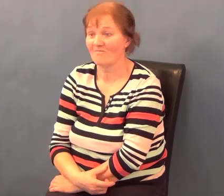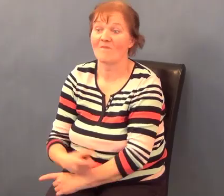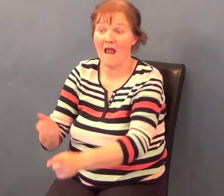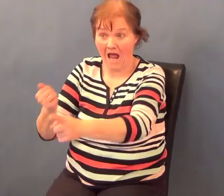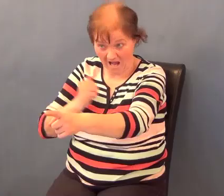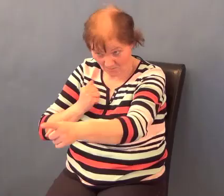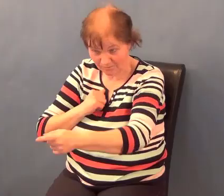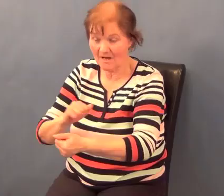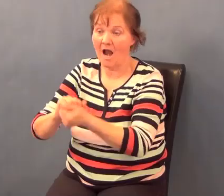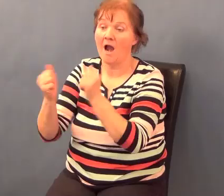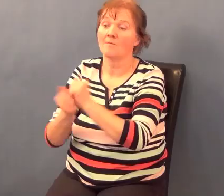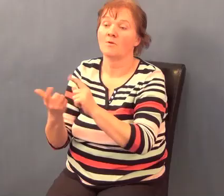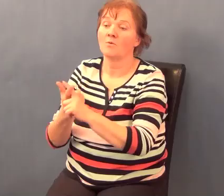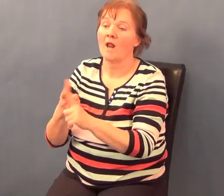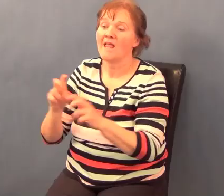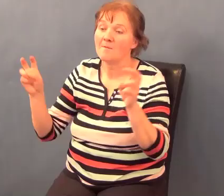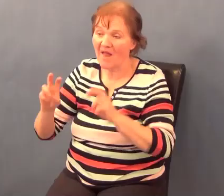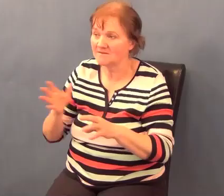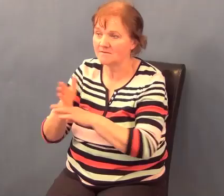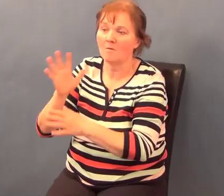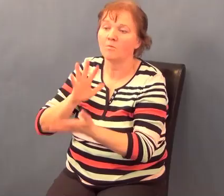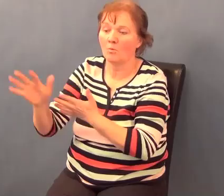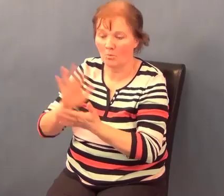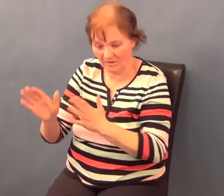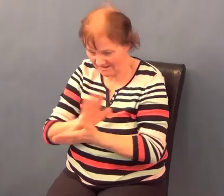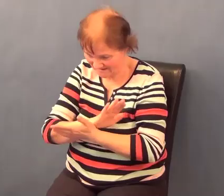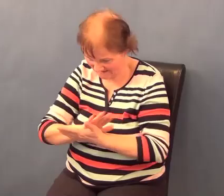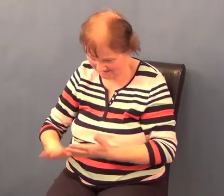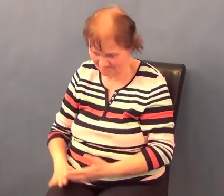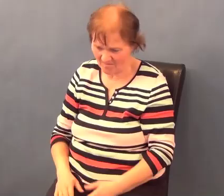W autobusie albo, po drugie, na imprezie też nie wolno brudzić, tylko ma być czysto.